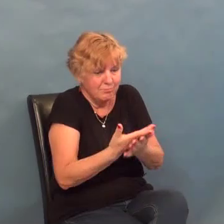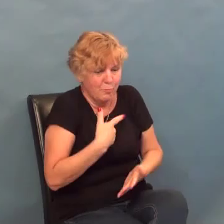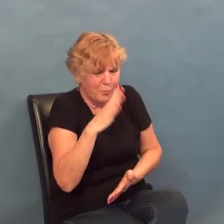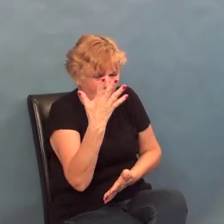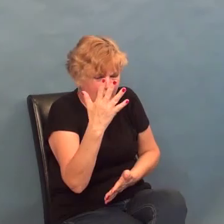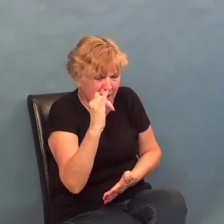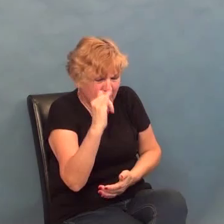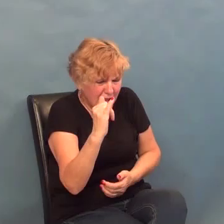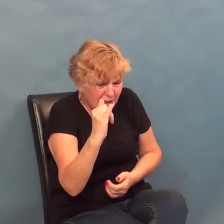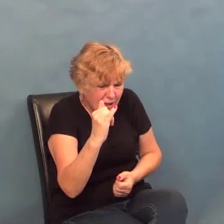I...